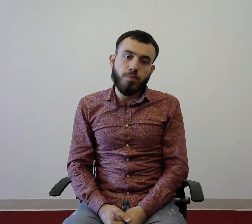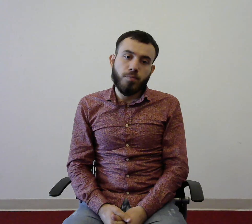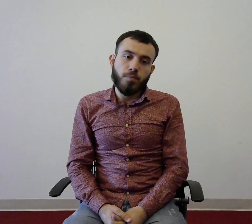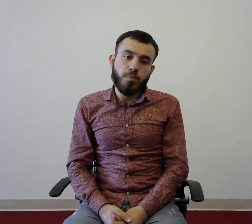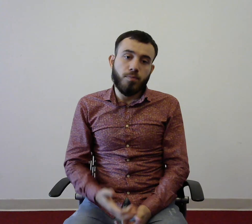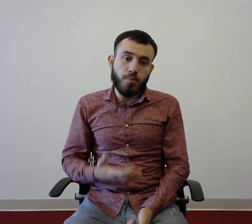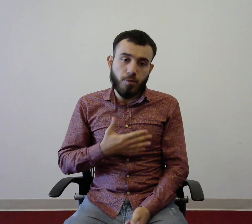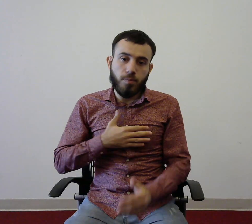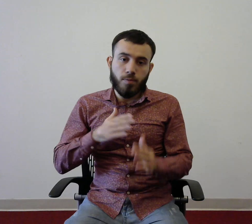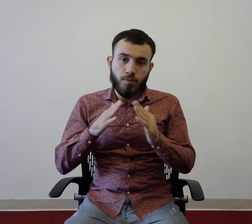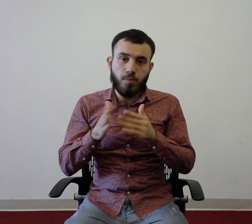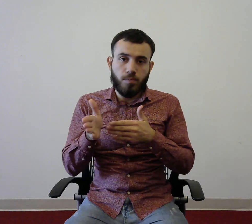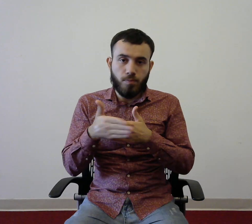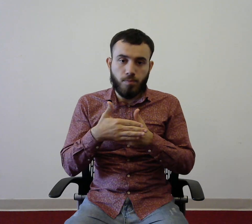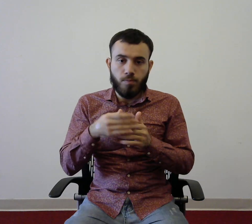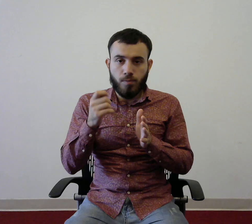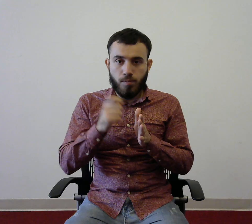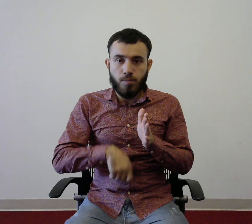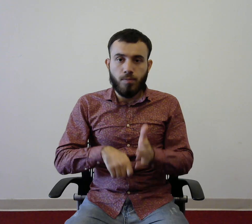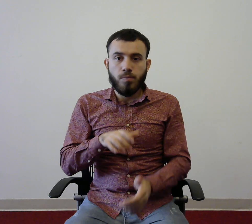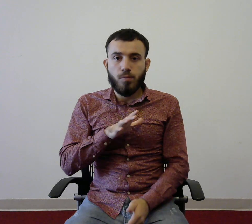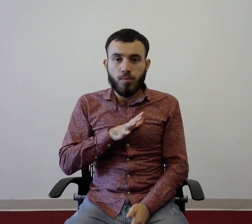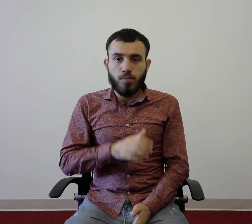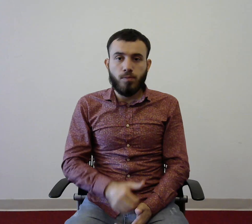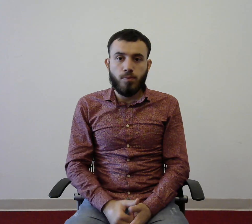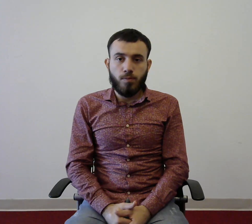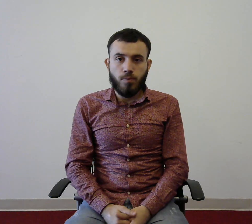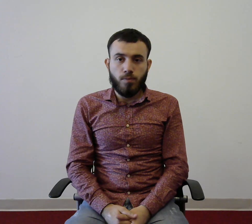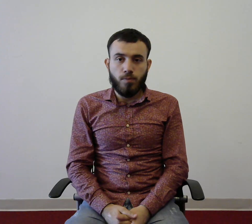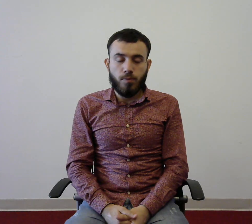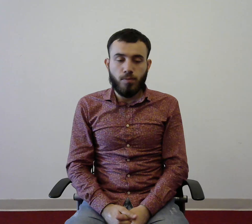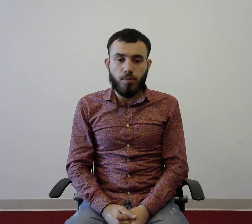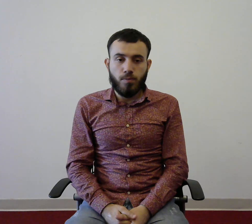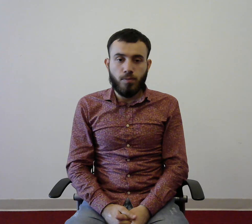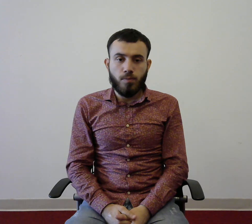Mən evin qapısını bağlamışam